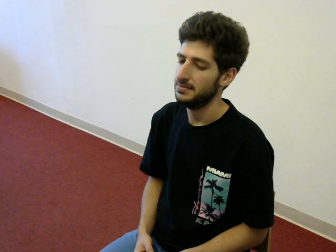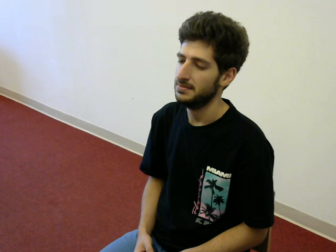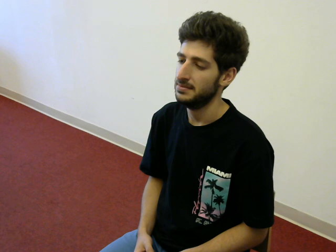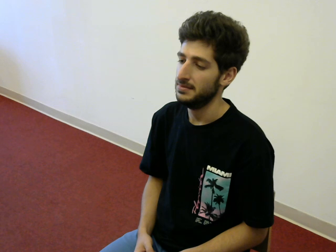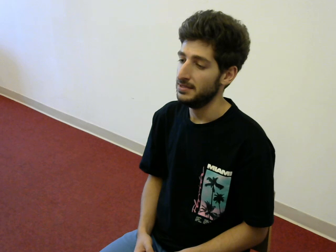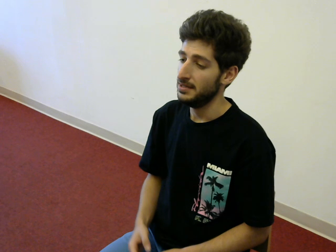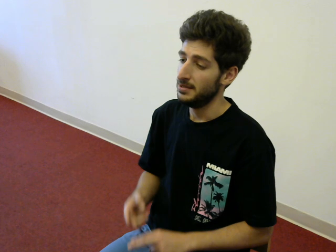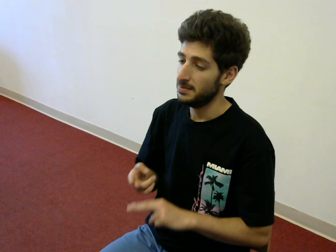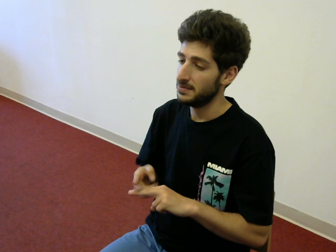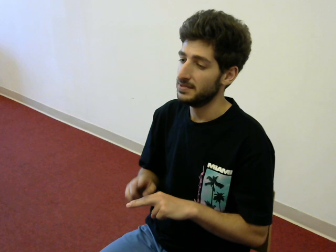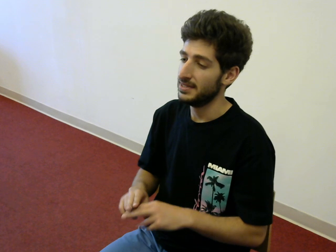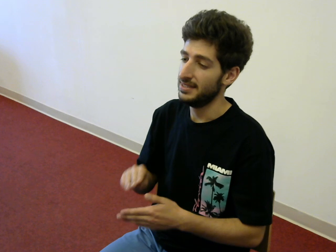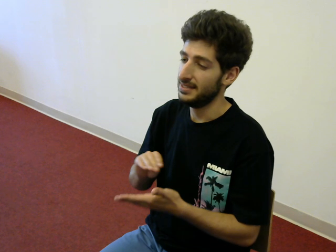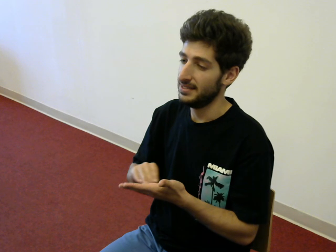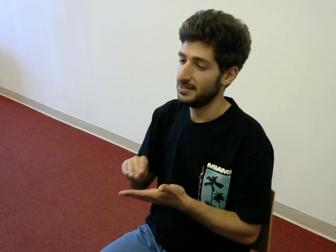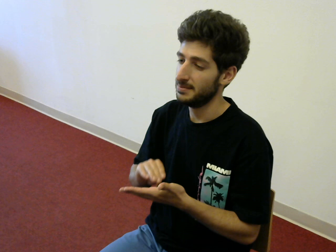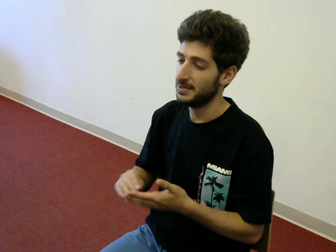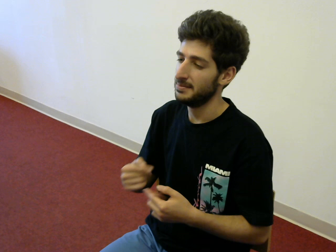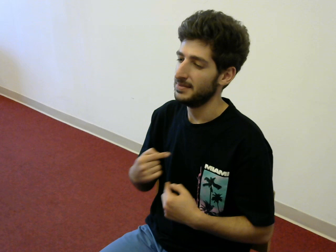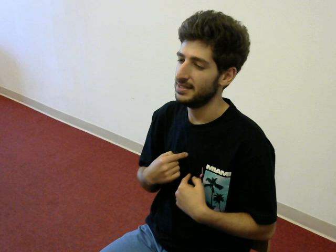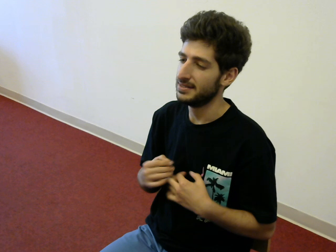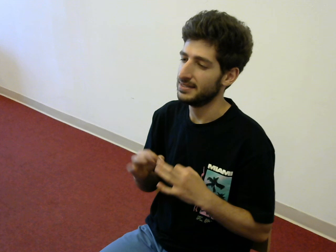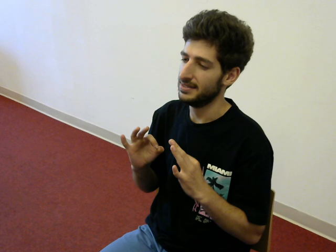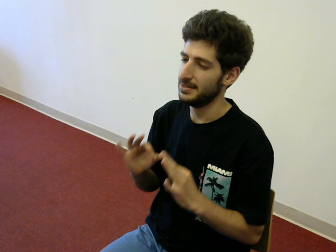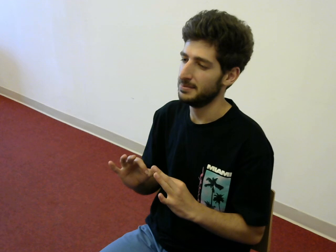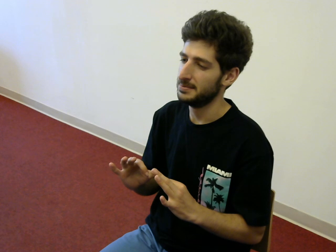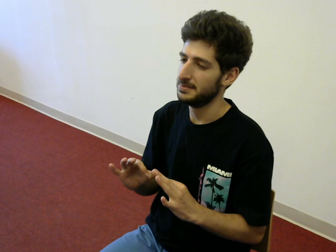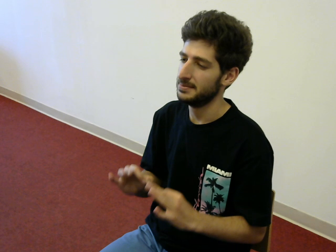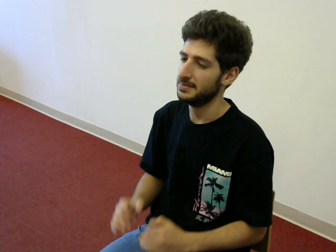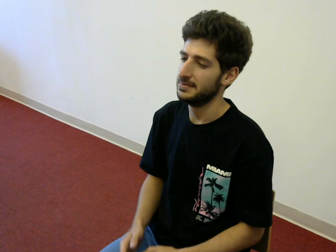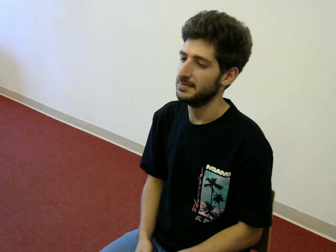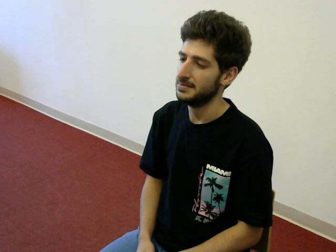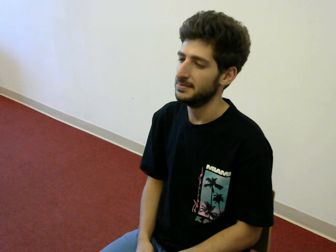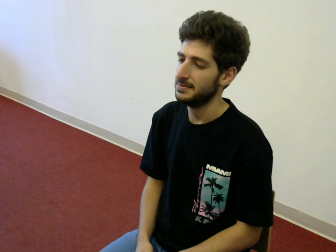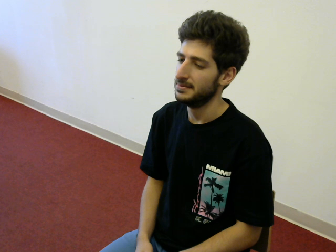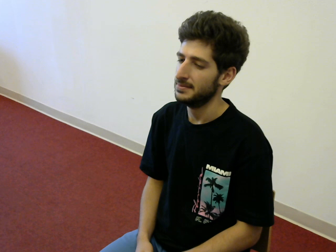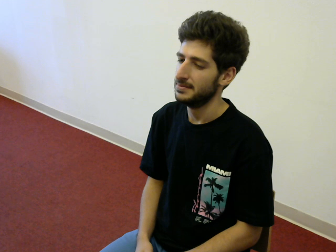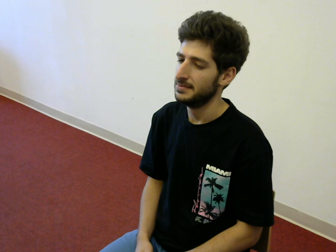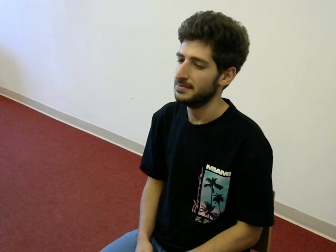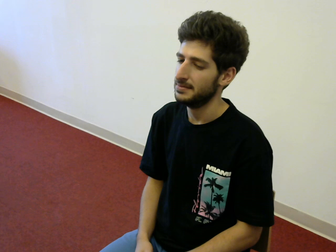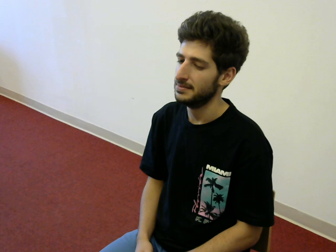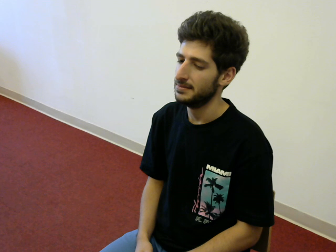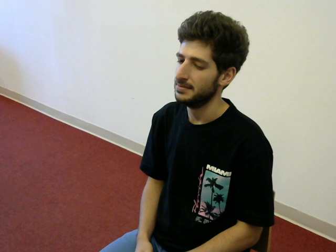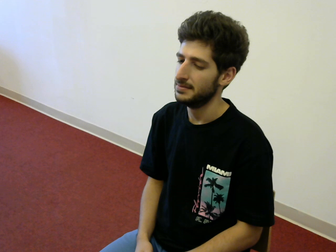Bu yazılar mənə aiddir